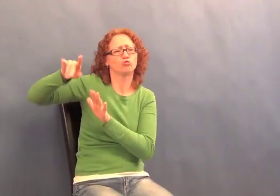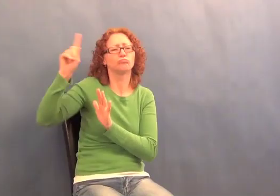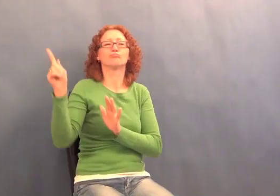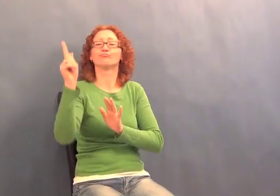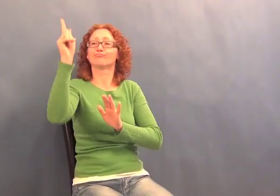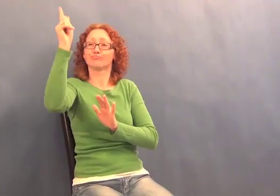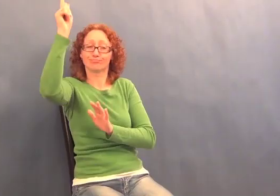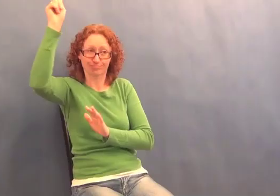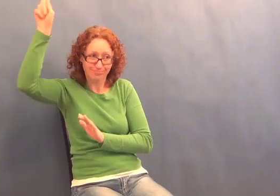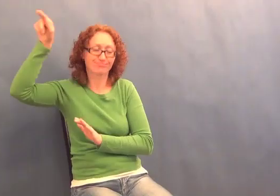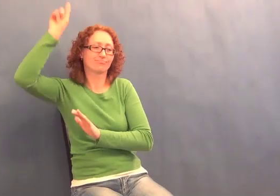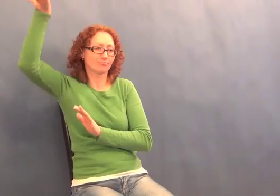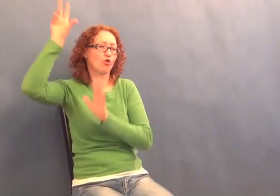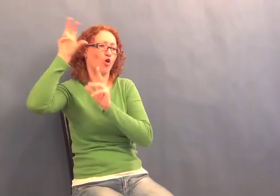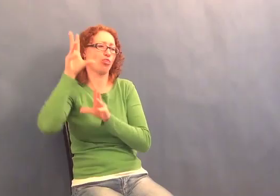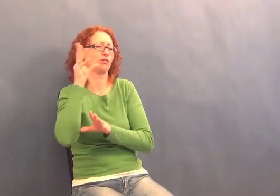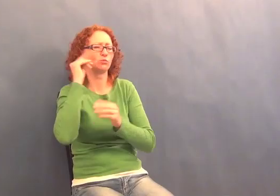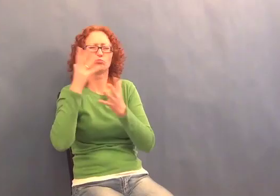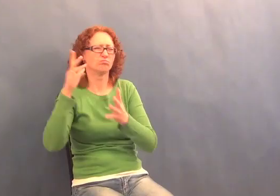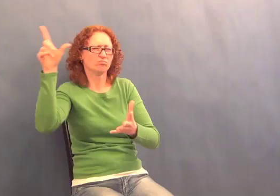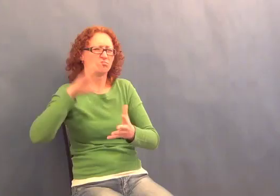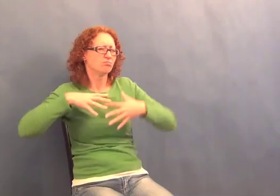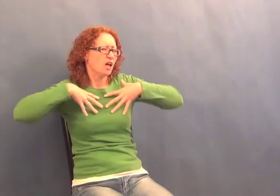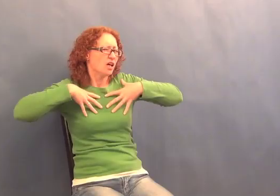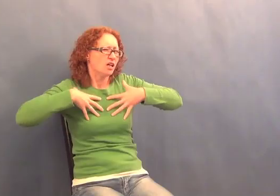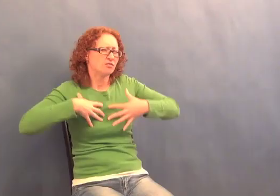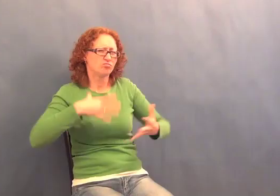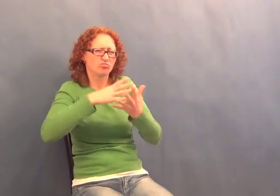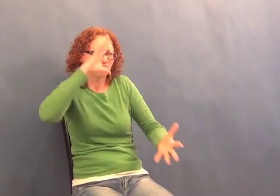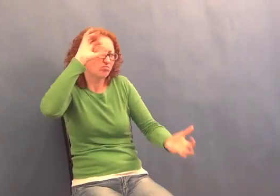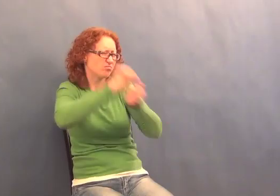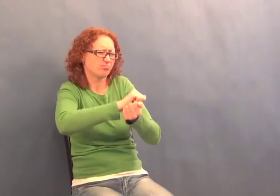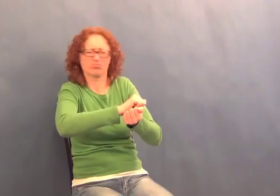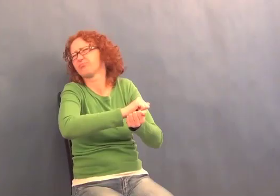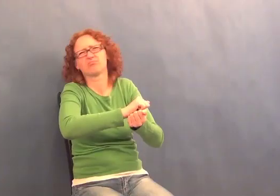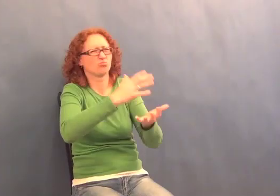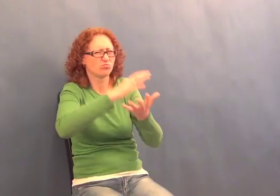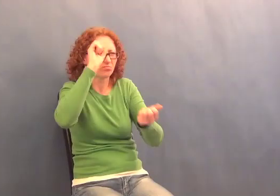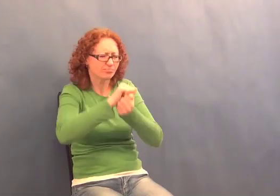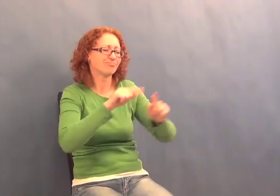Więc on już poszedł na górę do hotelu i był bardzo zmęczony, więc szybko zasnął.